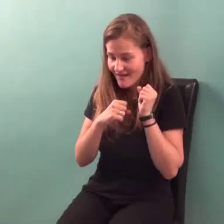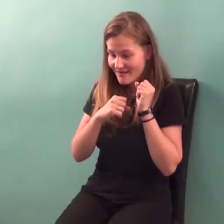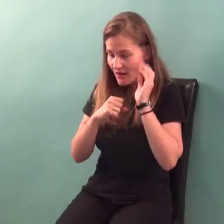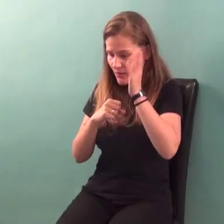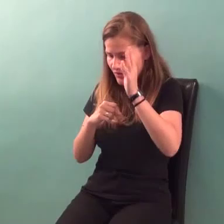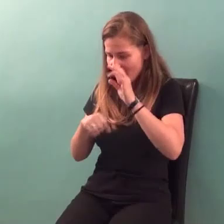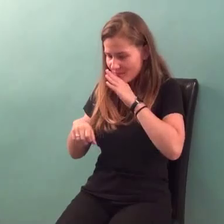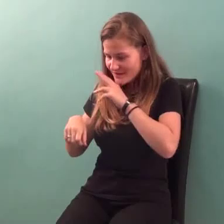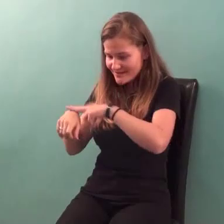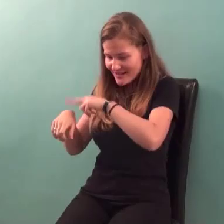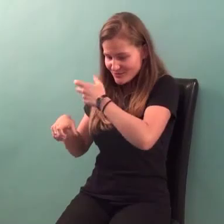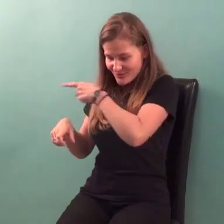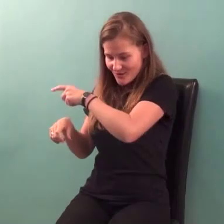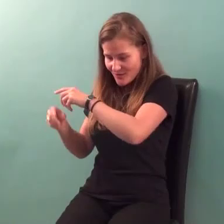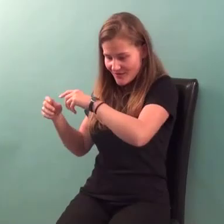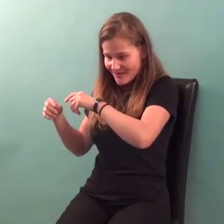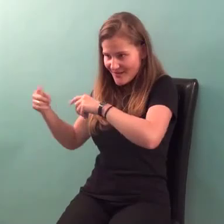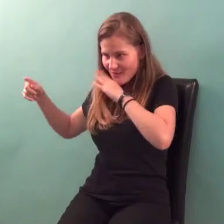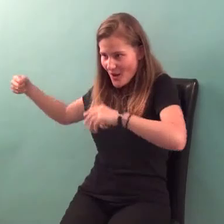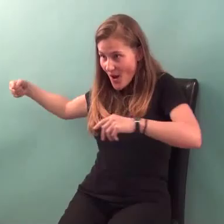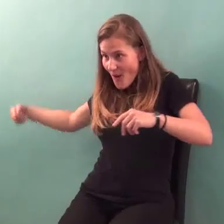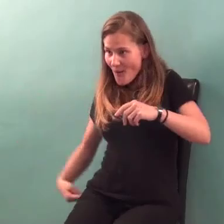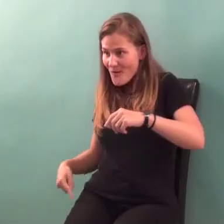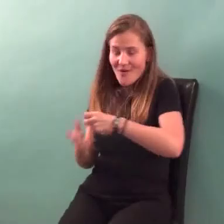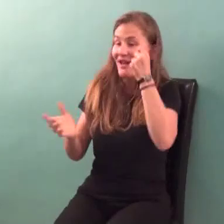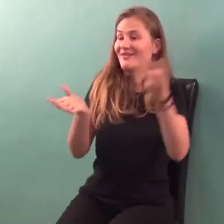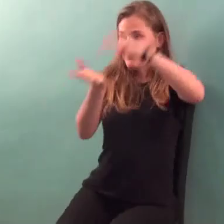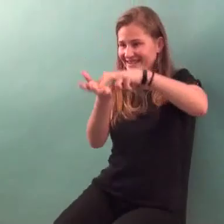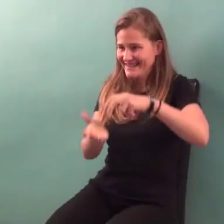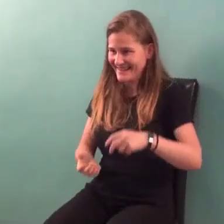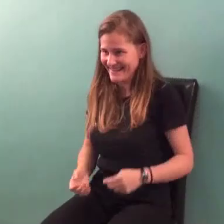Potem chyba ten zegar coś zrobił... strzela w pupę Myszki Miki i ta wstaje.